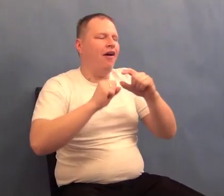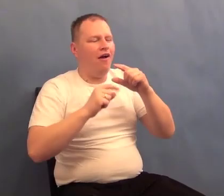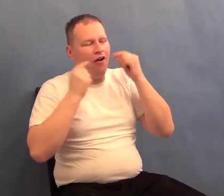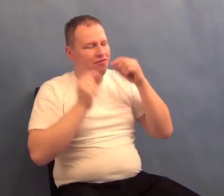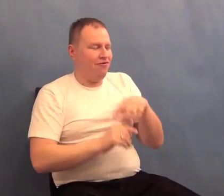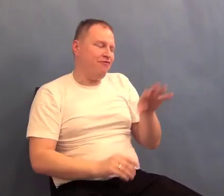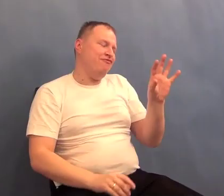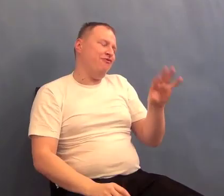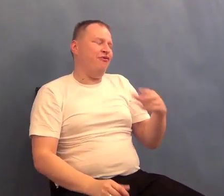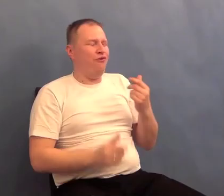A kot oglądał.